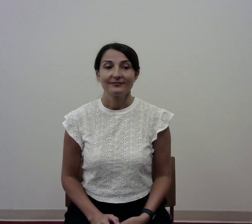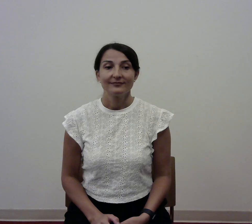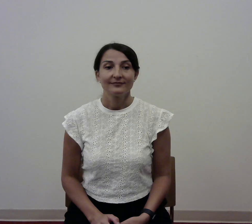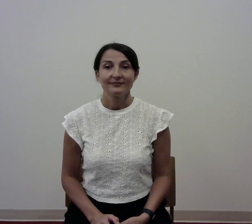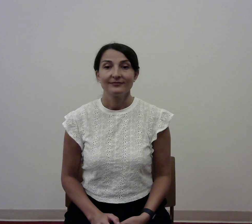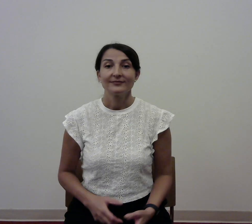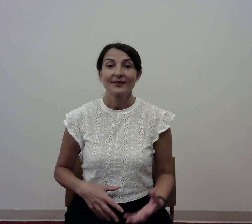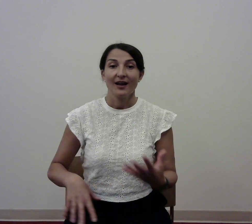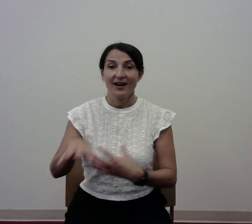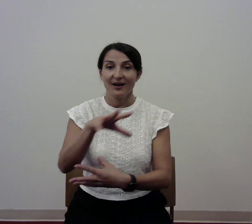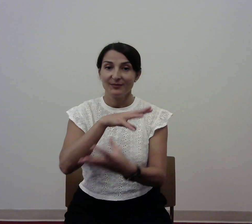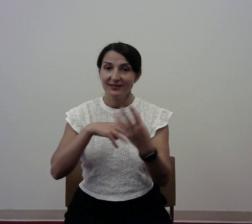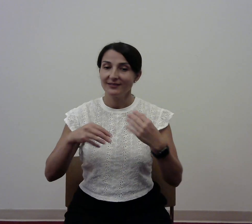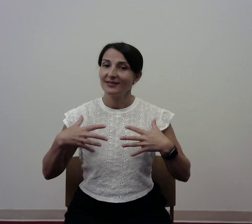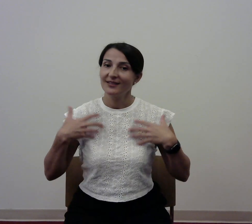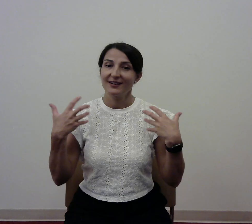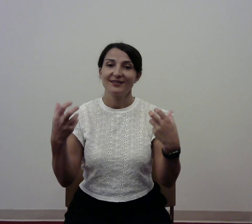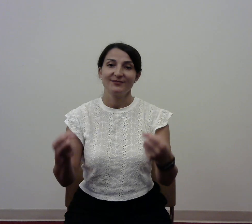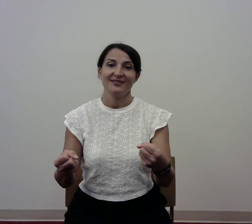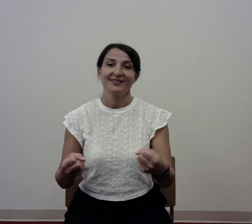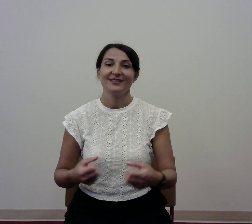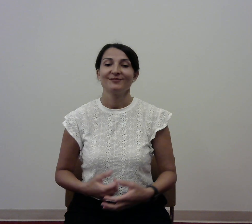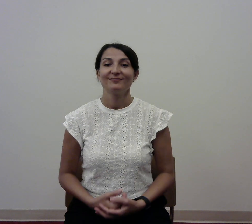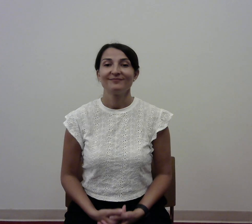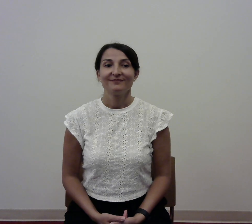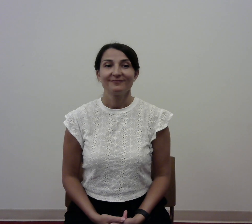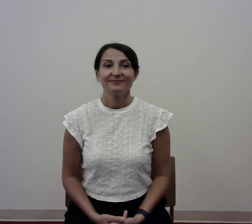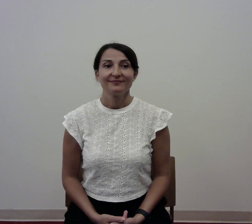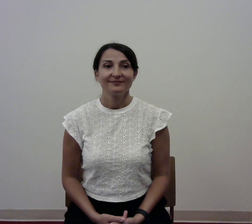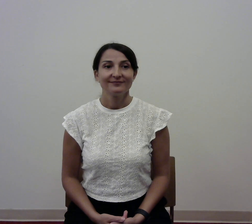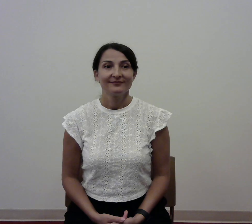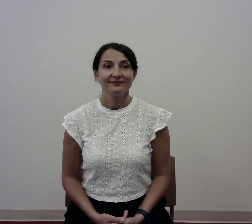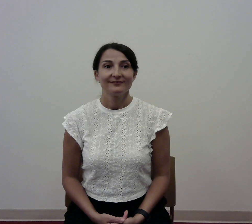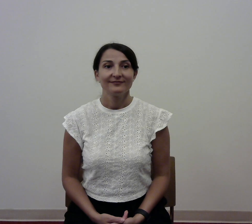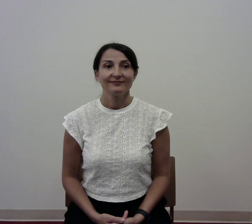Hamınızı salamlayıram